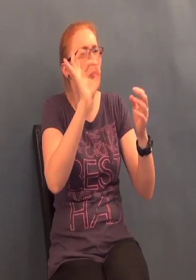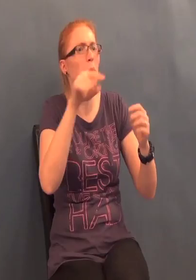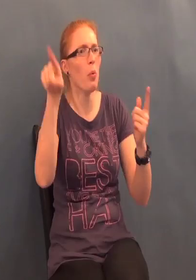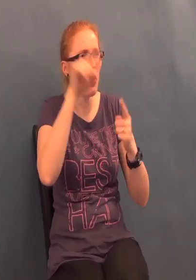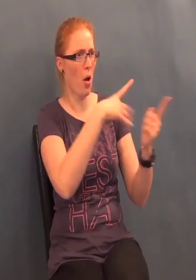Mężczyzna o niczym nie wiedział.